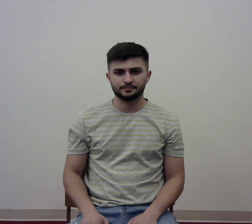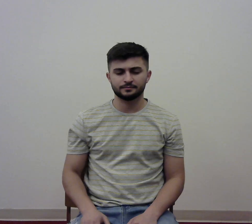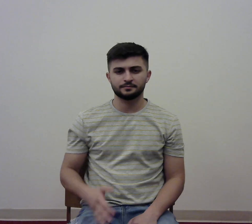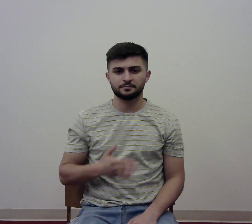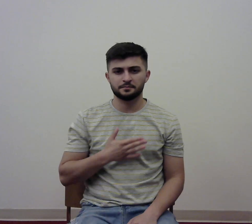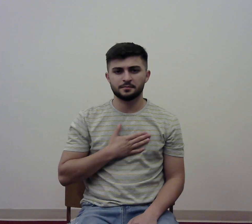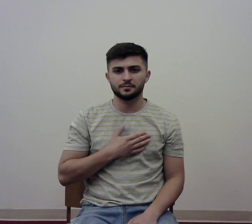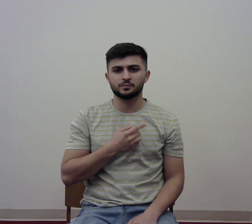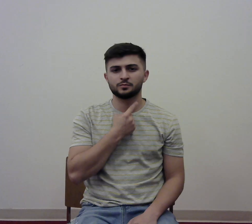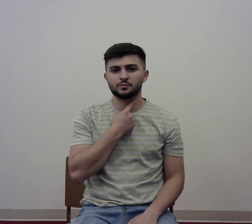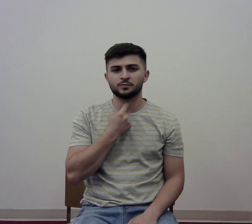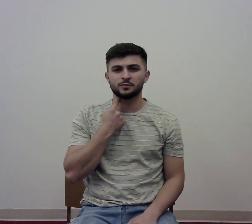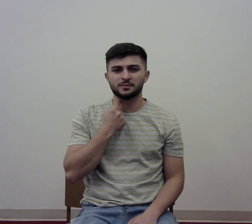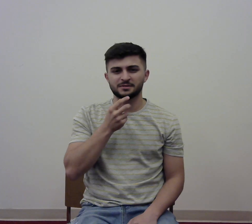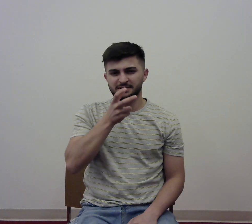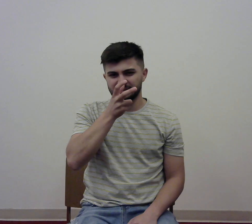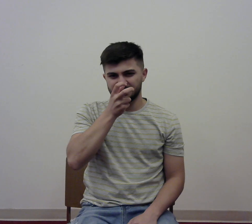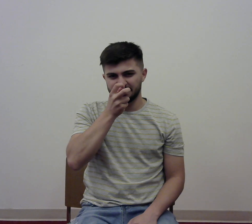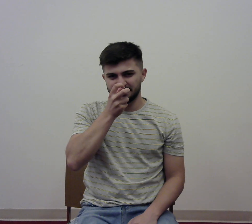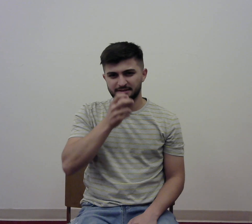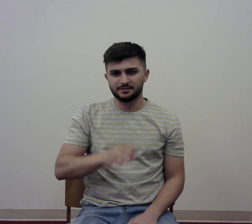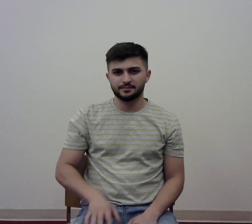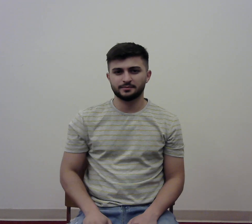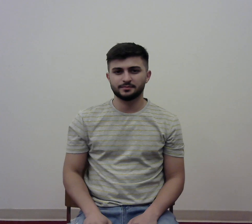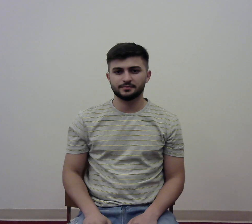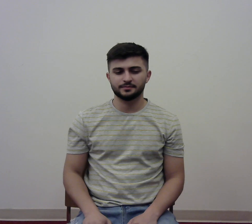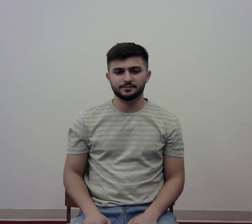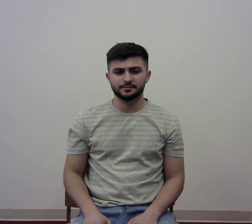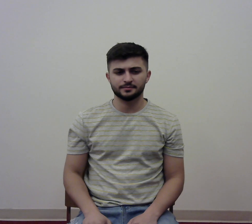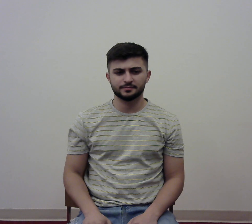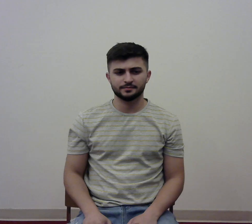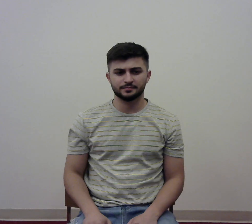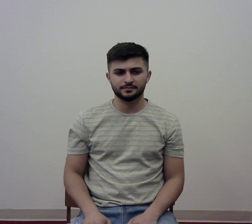Mənim boğazım ağrıyır